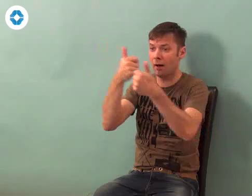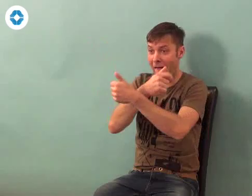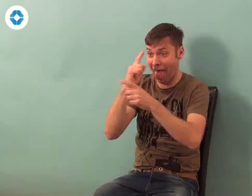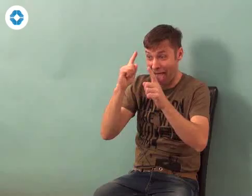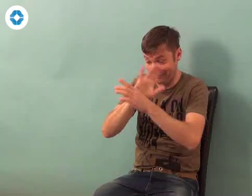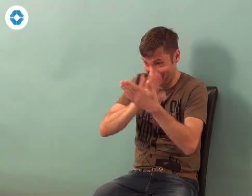A przepraszam, pomyliłem się.